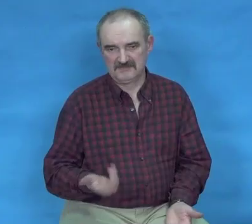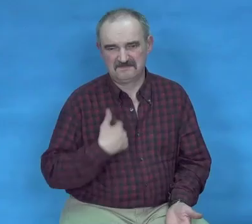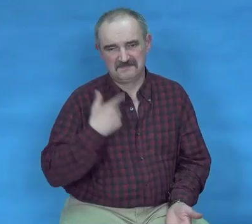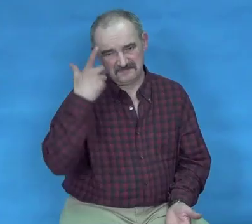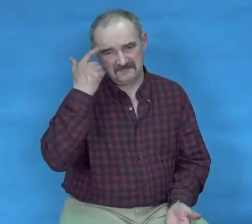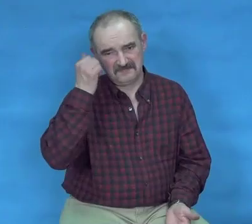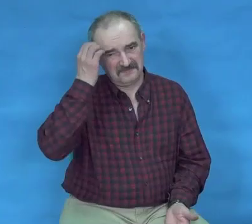Ja tak myślę.